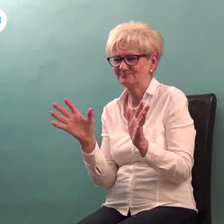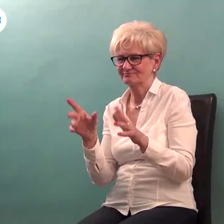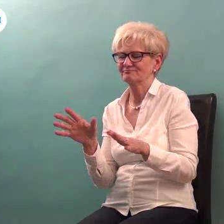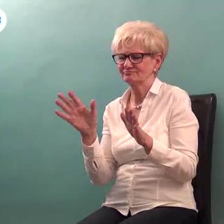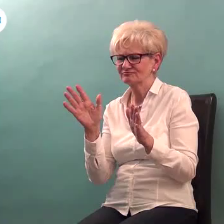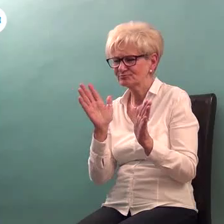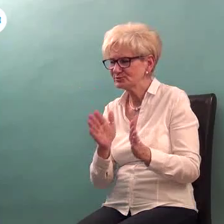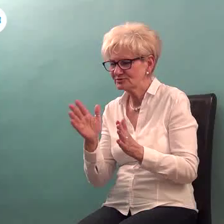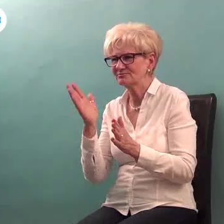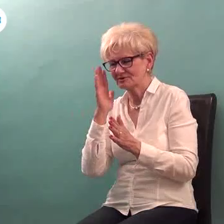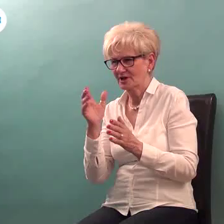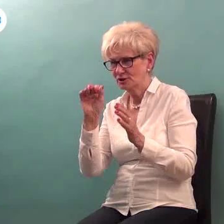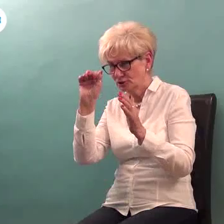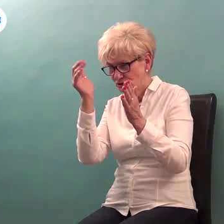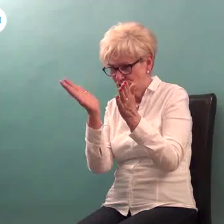Przygotowują, wiesz, szklany słoik.